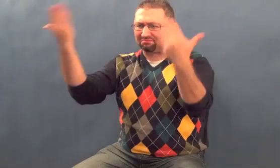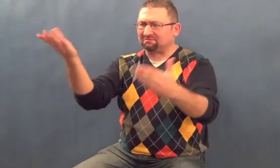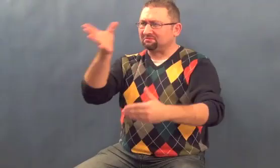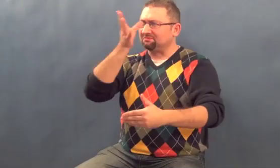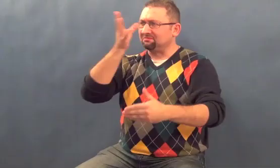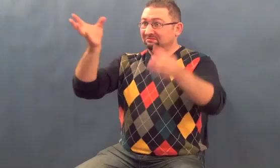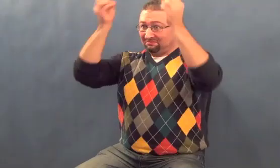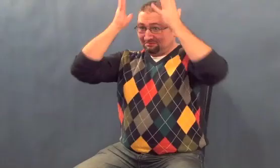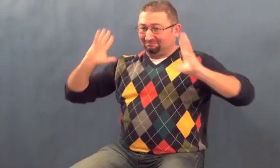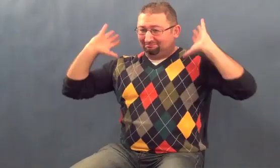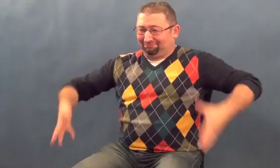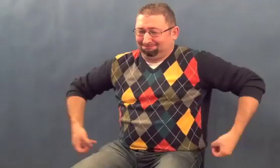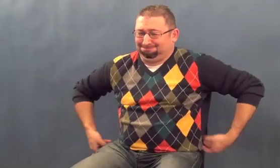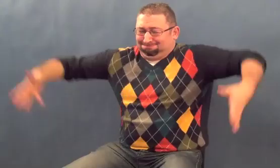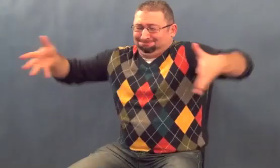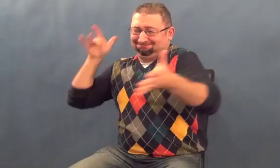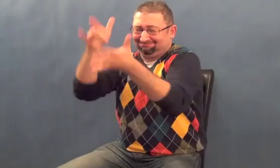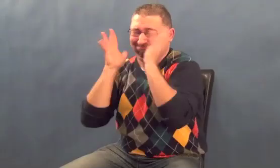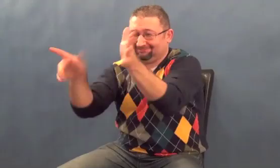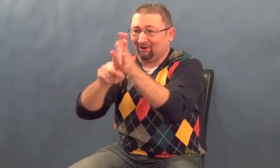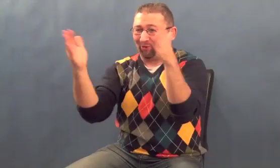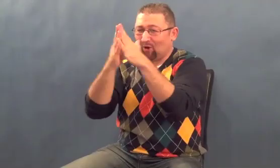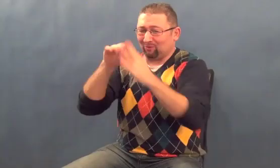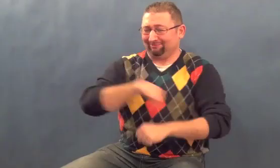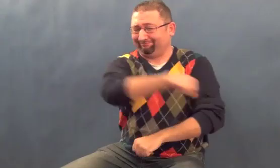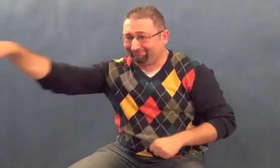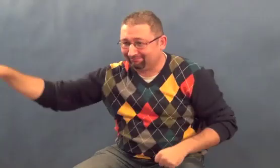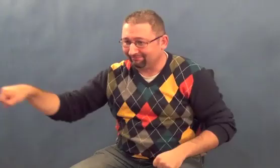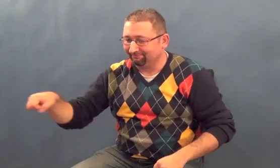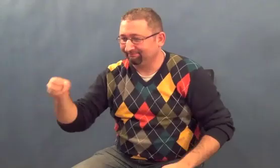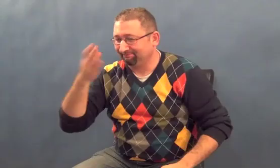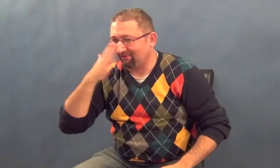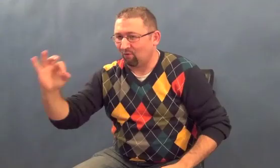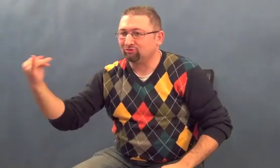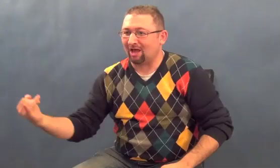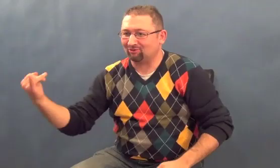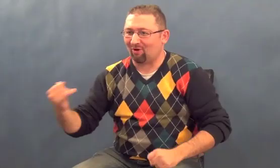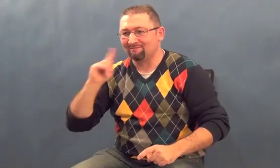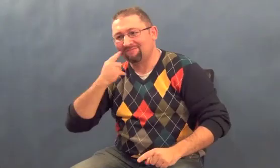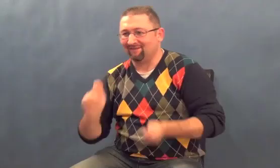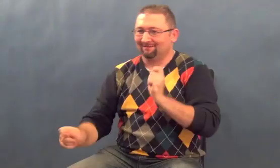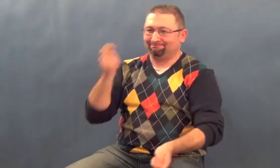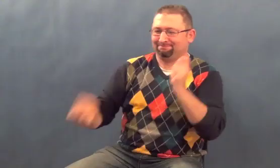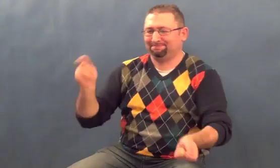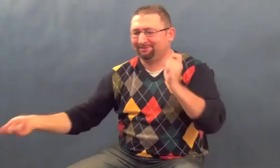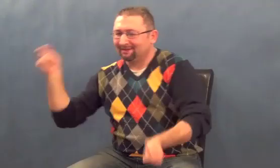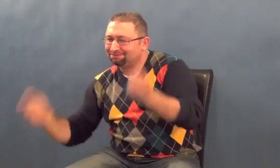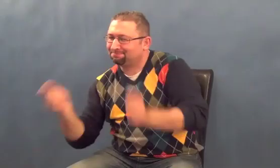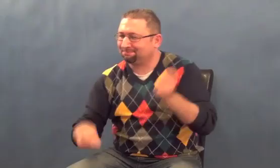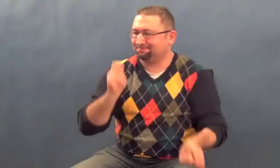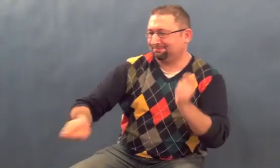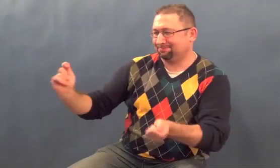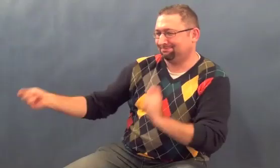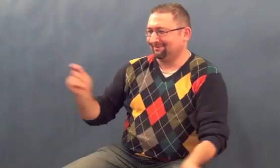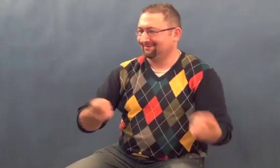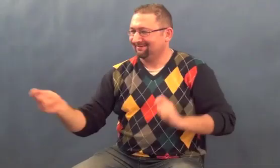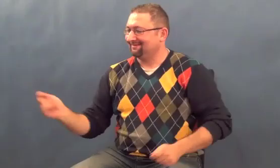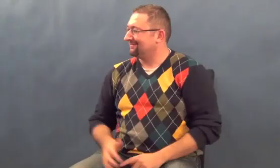Dziwne, w szoku biegnie do domu, otwiera drzwi i okazuje się, że jego dziecko bawi się i gra na bębnach.